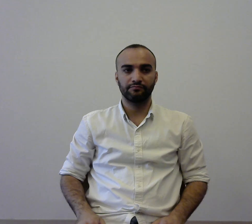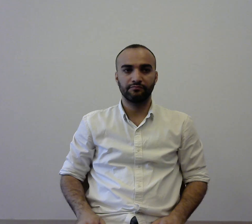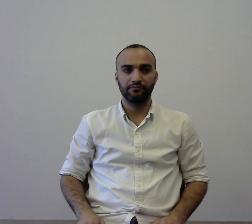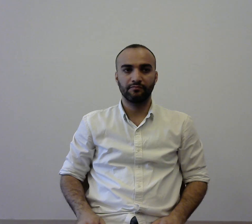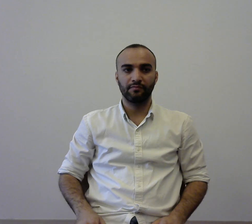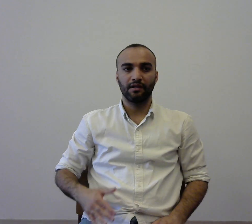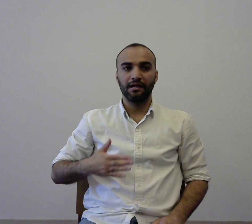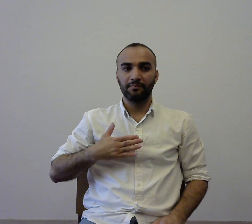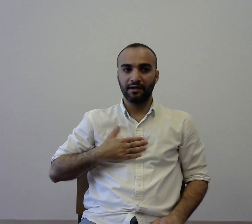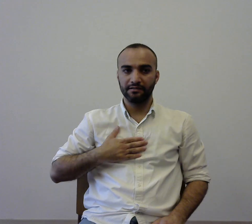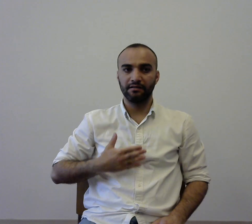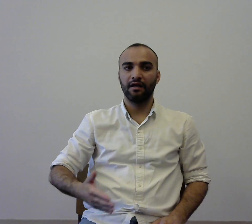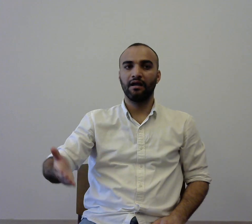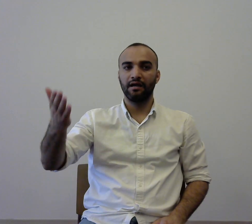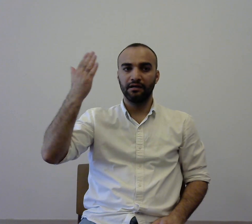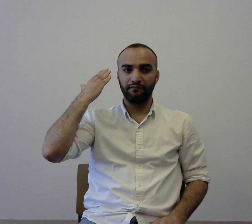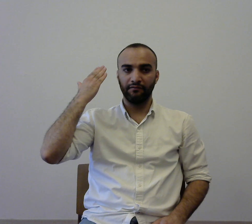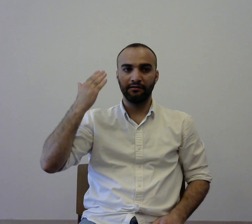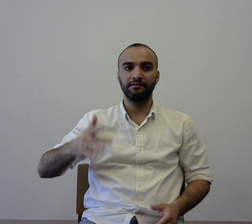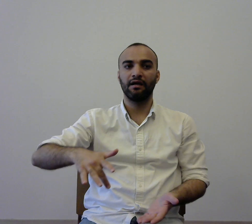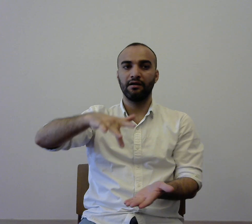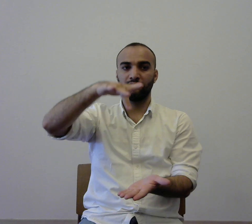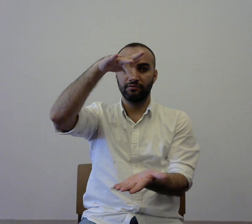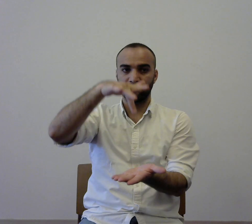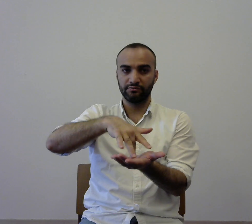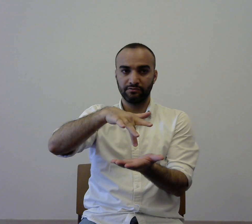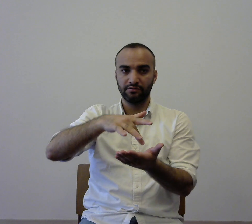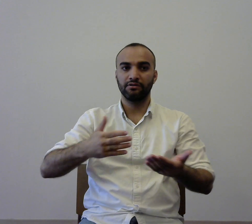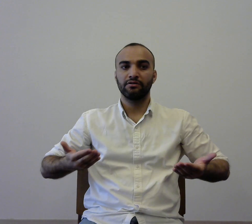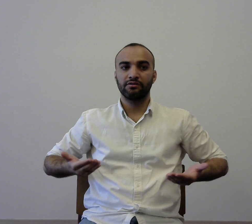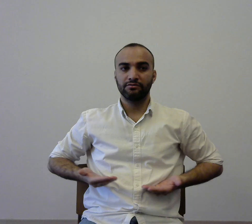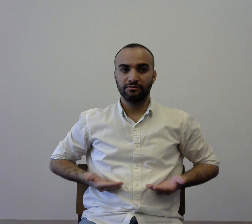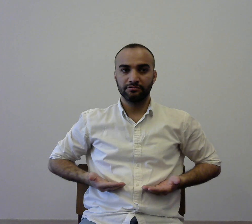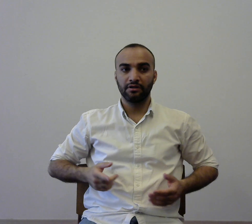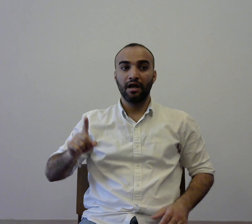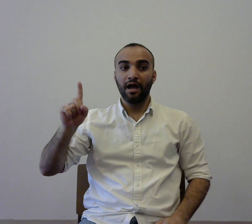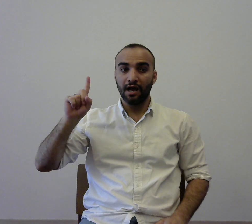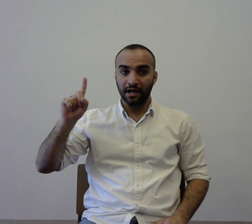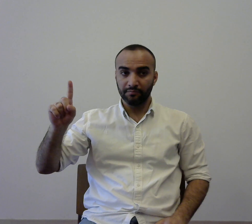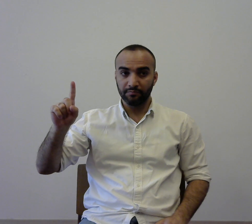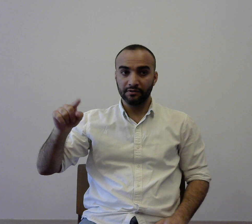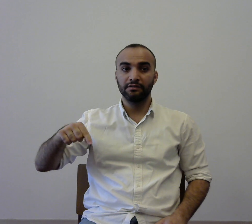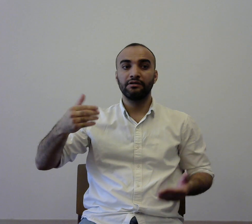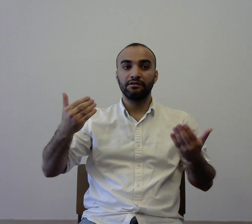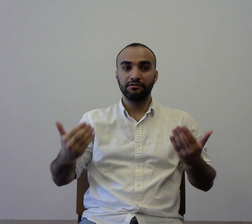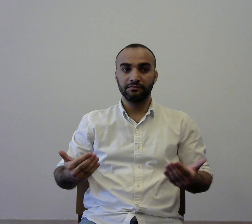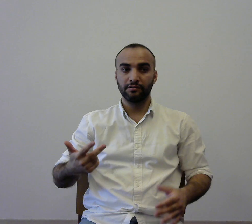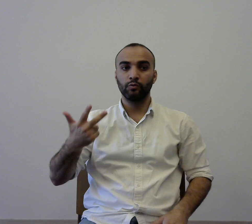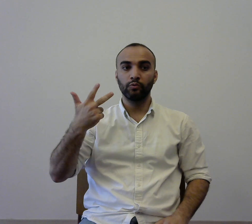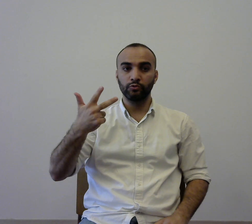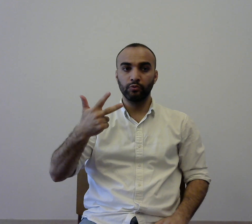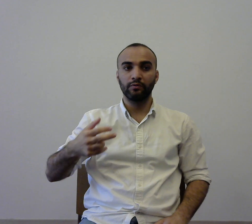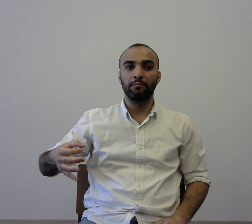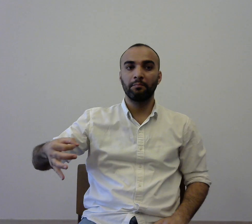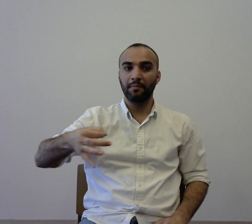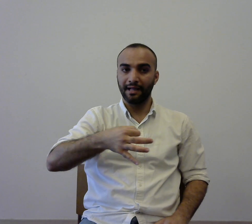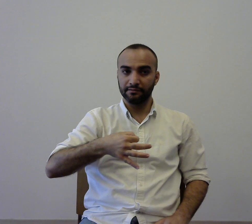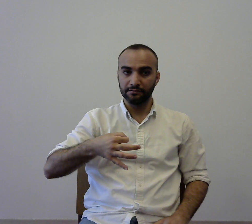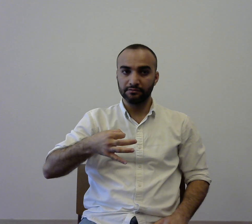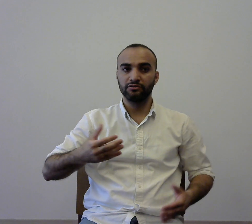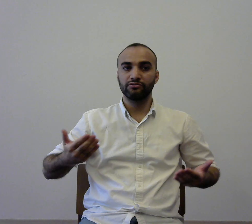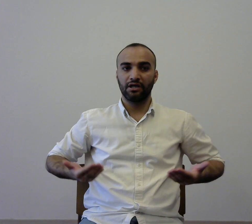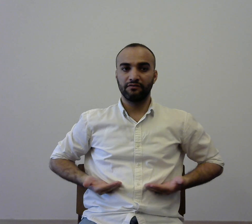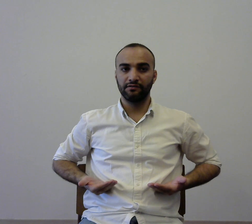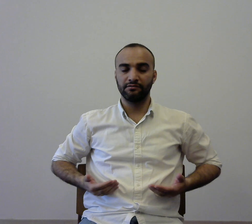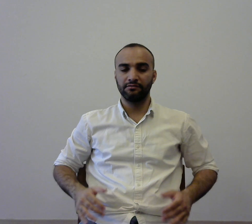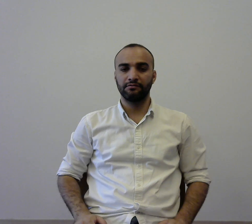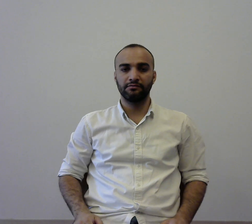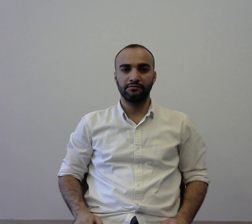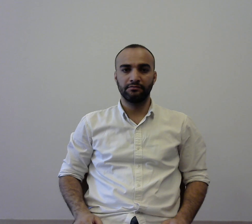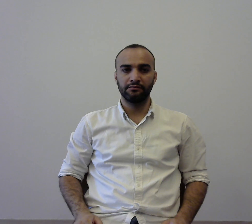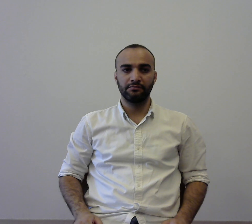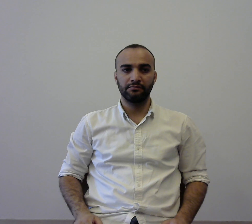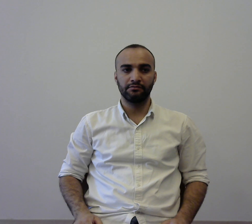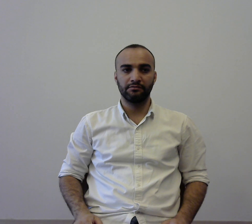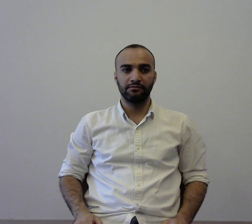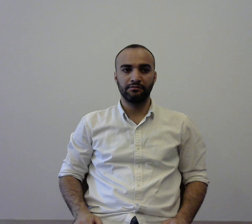Mən əvvəl mərkəzdə yaşamışam, amma indi 3-cü mikrorayonda yaşayıram